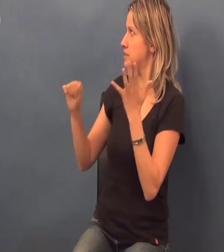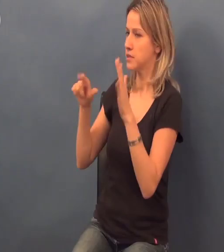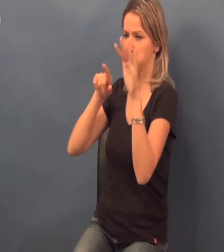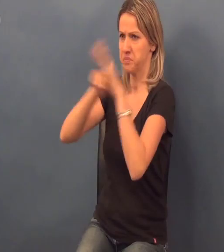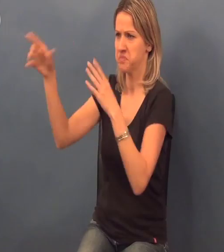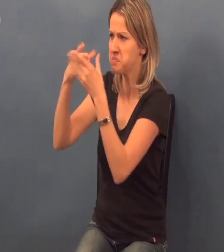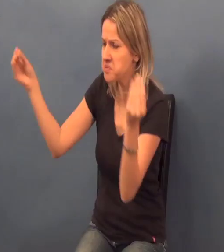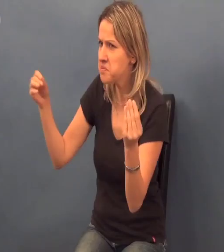Zniknął.